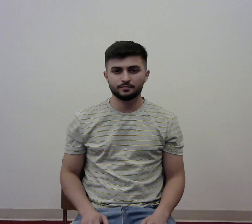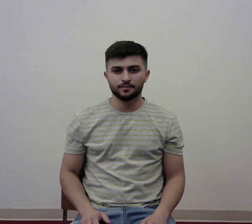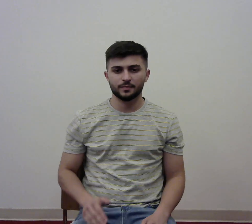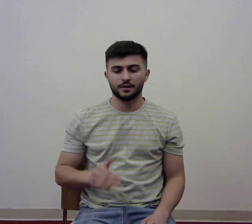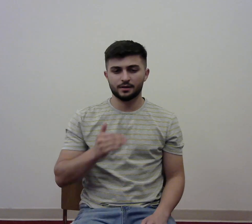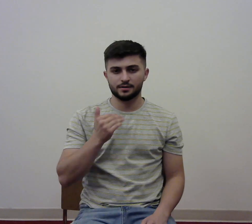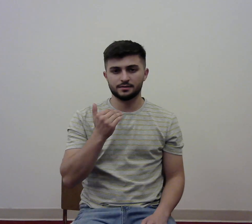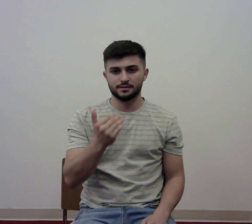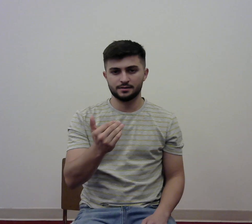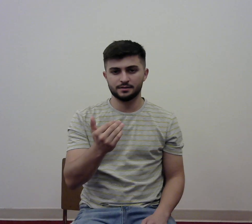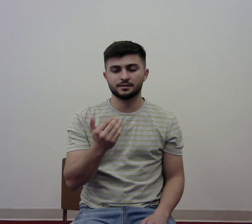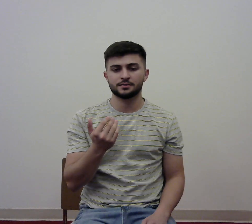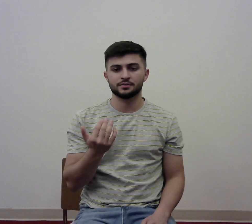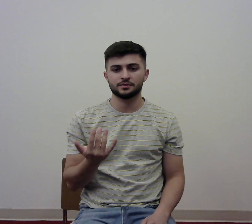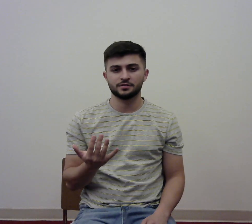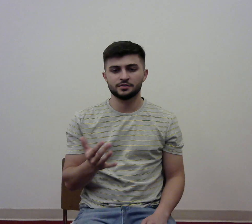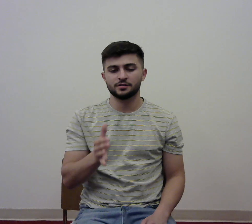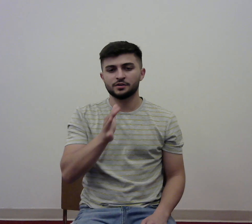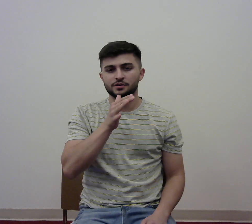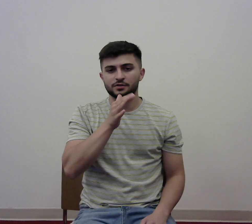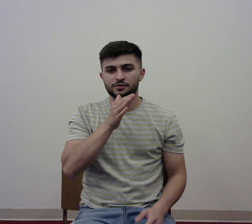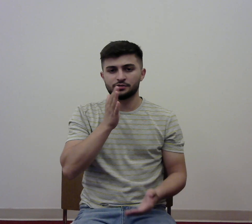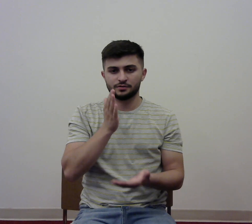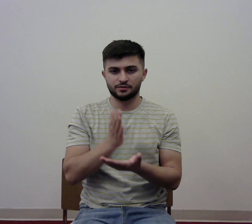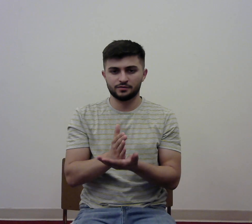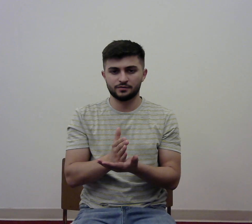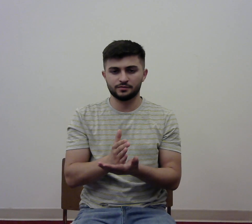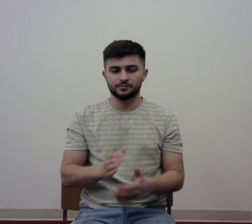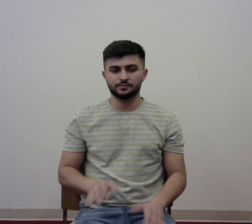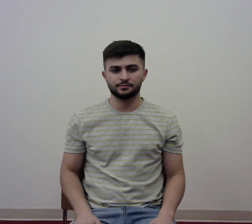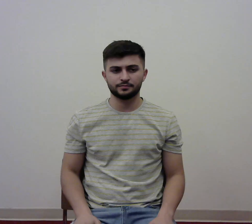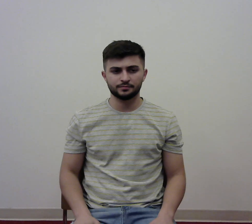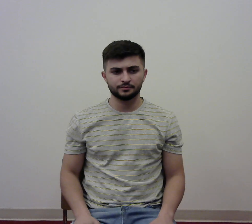Sizin neçə yaşınız var?